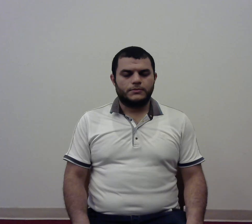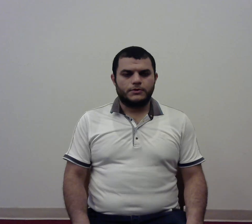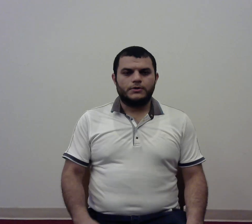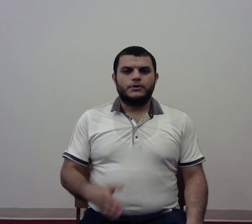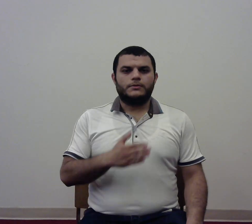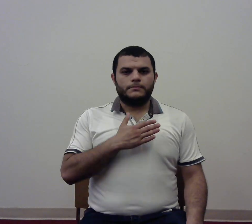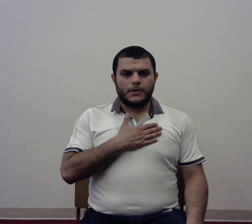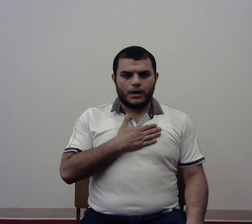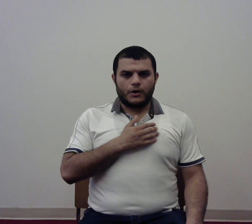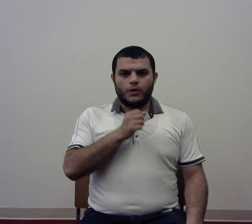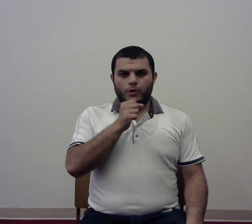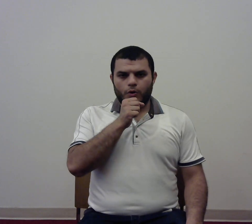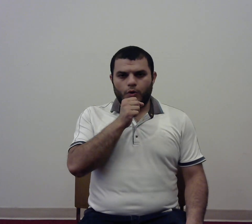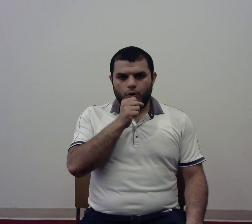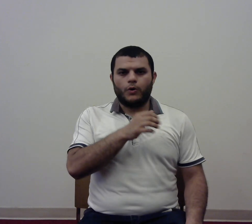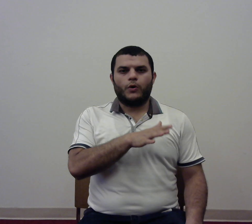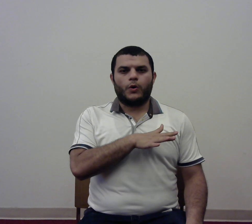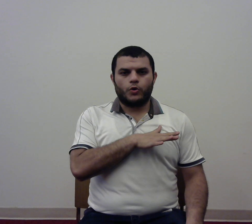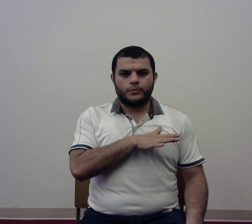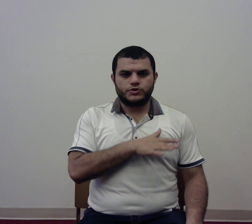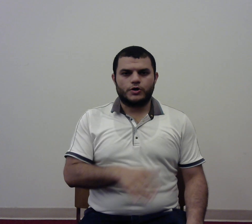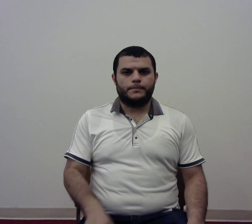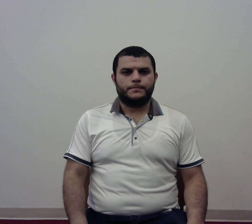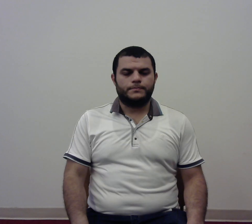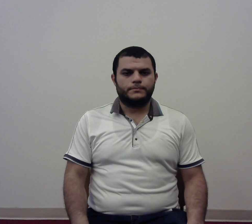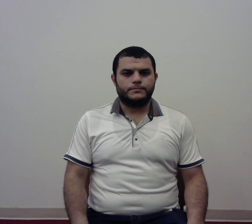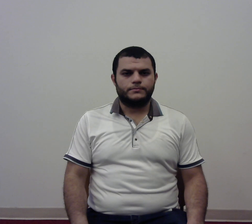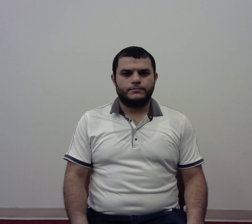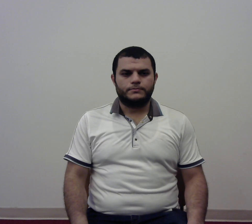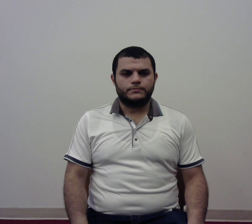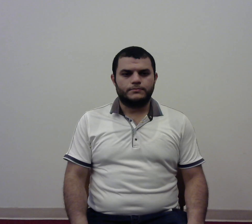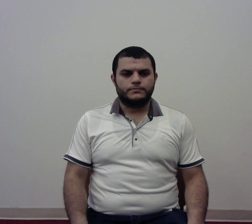Mən zökəm olmuşam